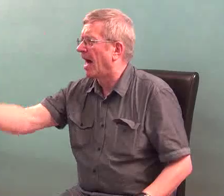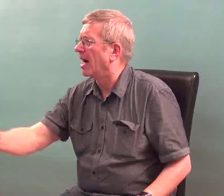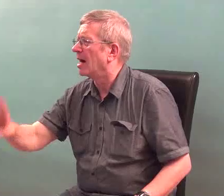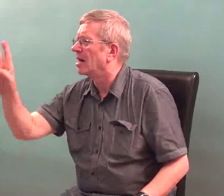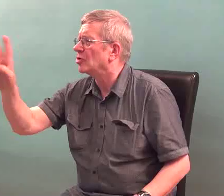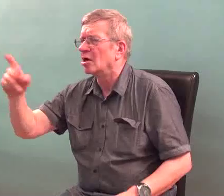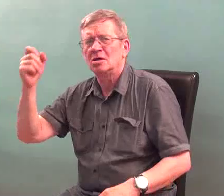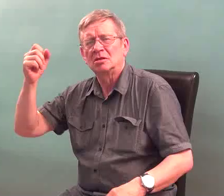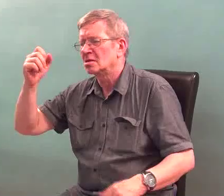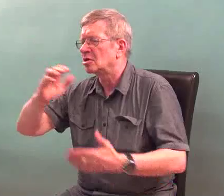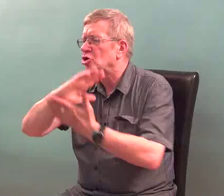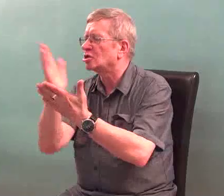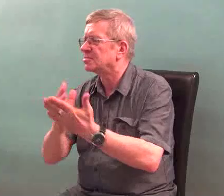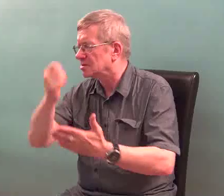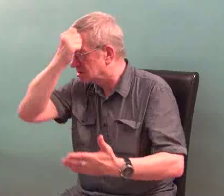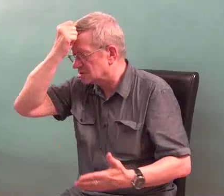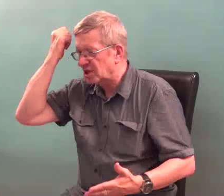Kto rozbił szkło?